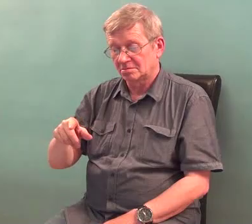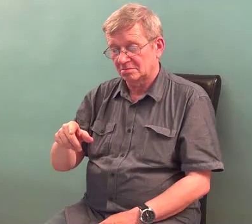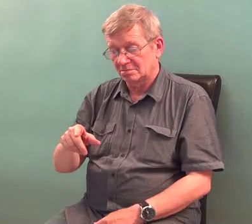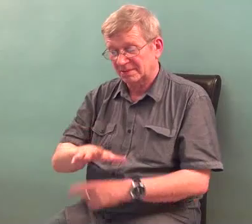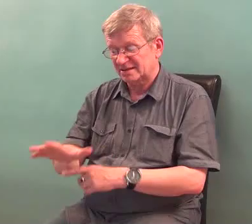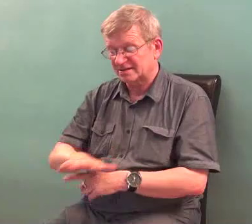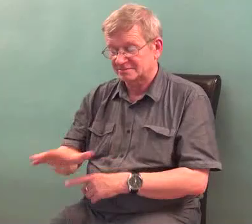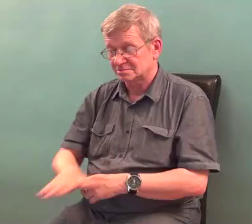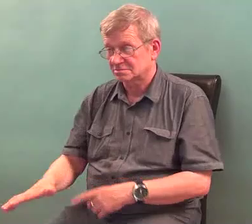Piętnastego.